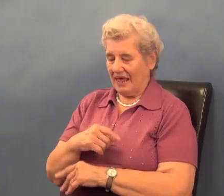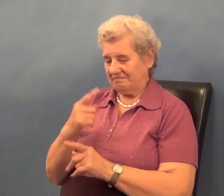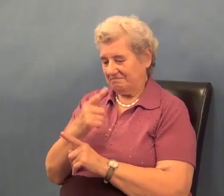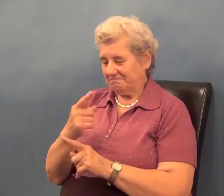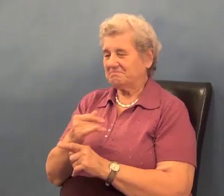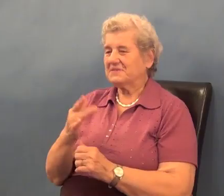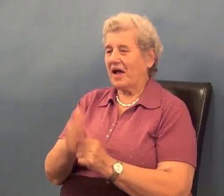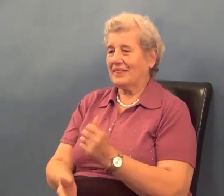Zastanawia się i koniec.